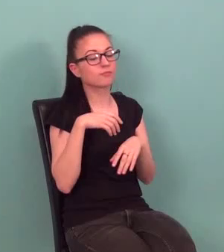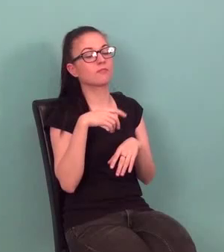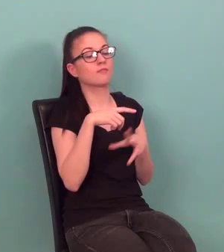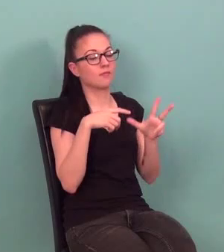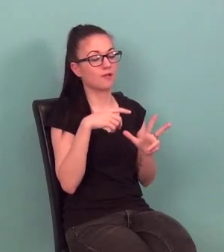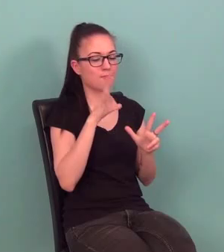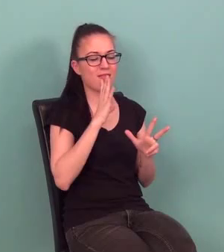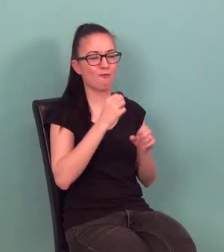Nadal stoją trzy kosze.